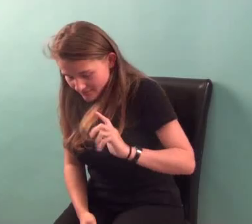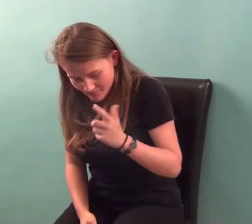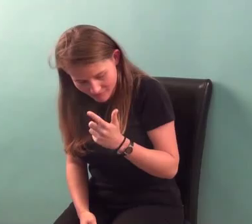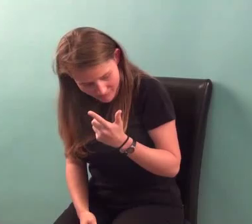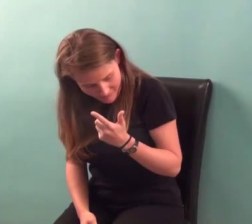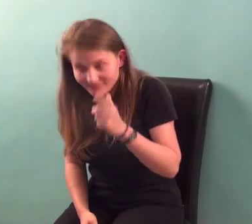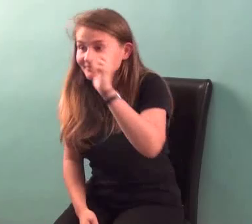Druga.